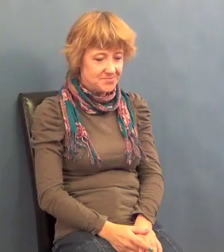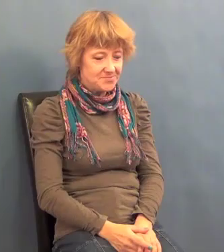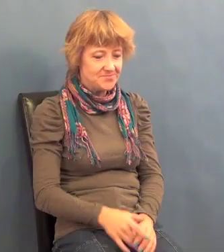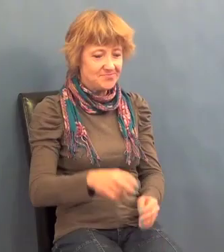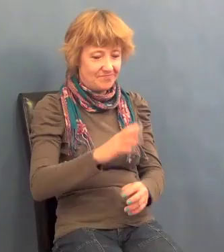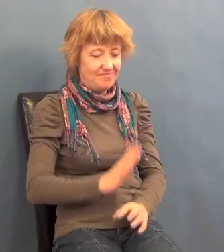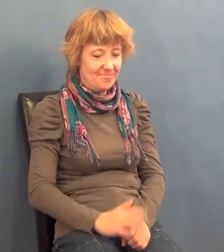Poczekaj.